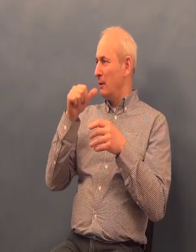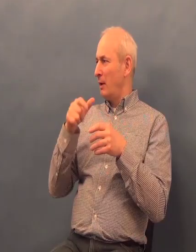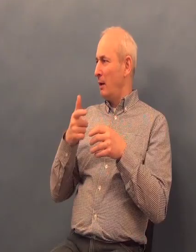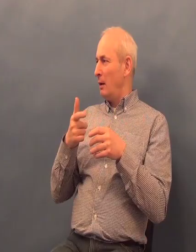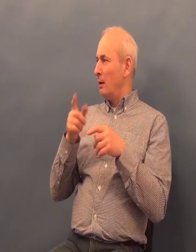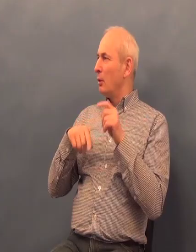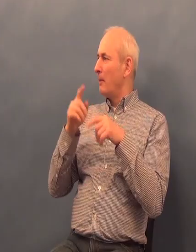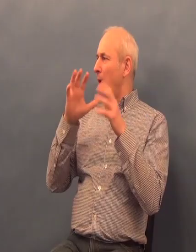Ta rzecz.